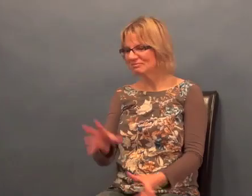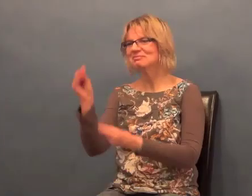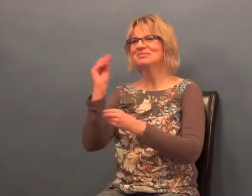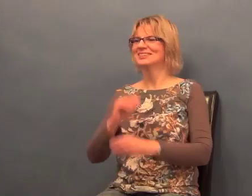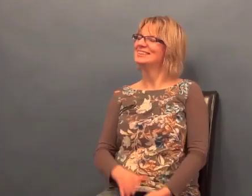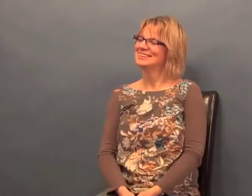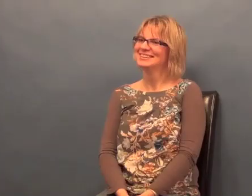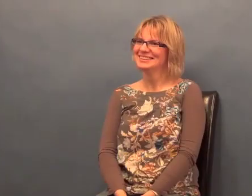Przeprowadzić.